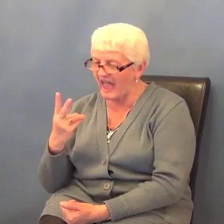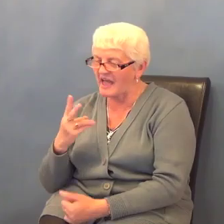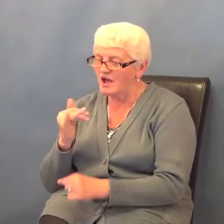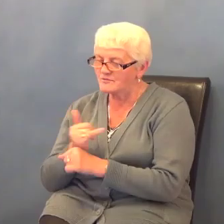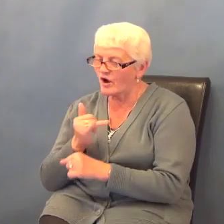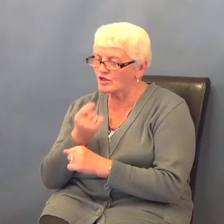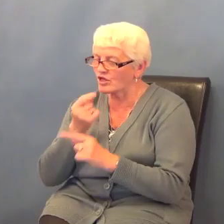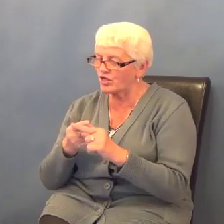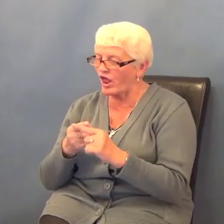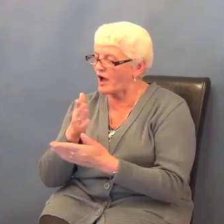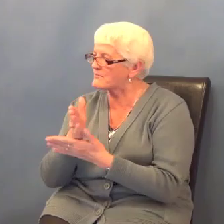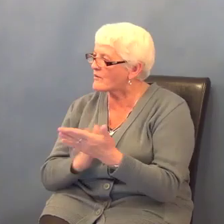A w piątek to trochę, połowa dnia.